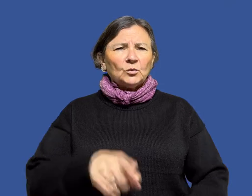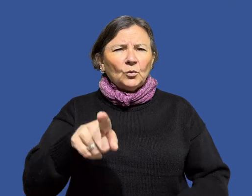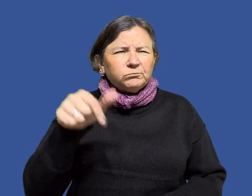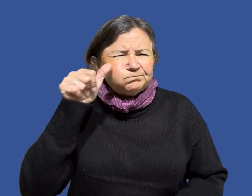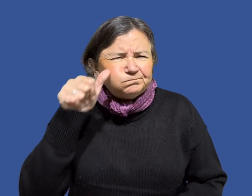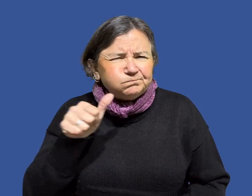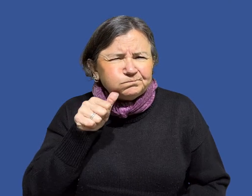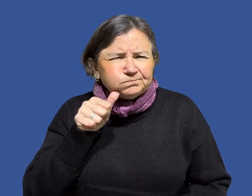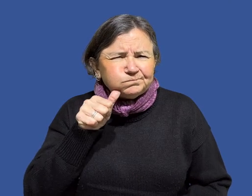Estàs embarassada?